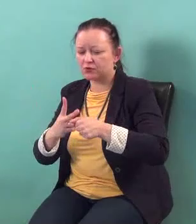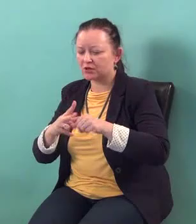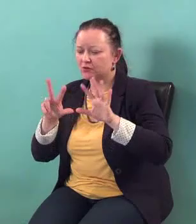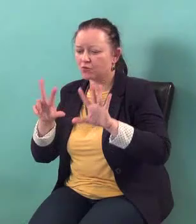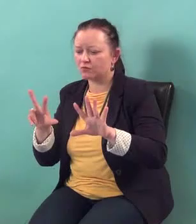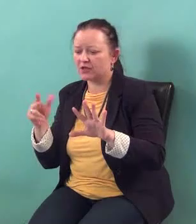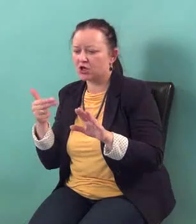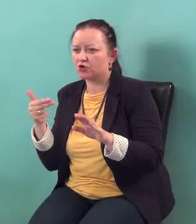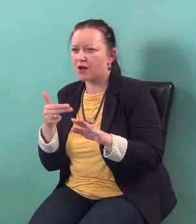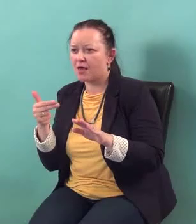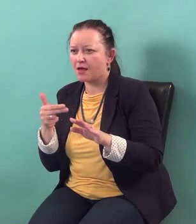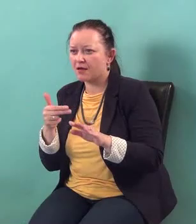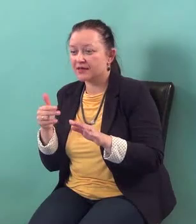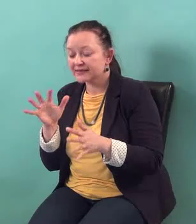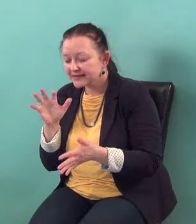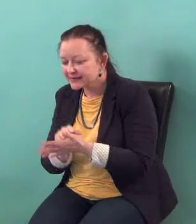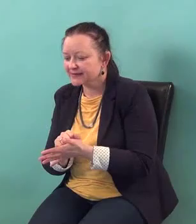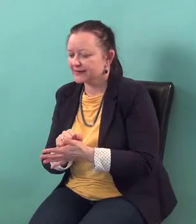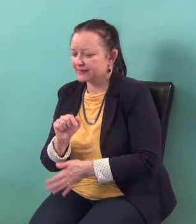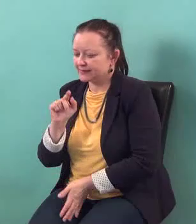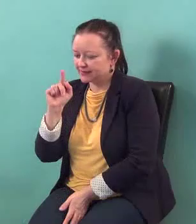Dwudziestego ósmego to niedziela, zajęte?